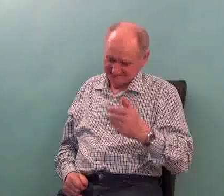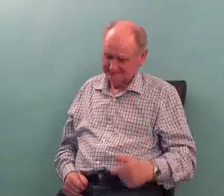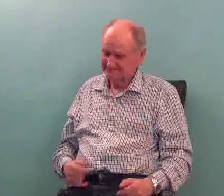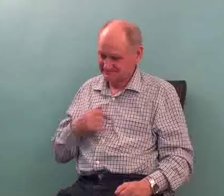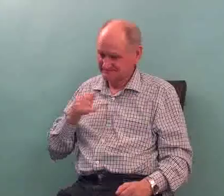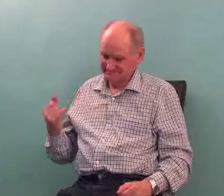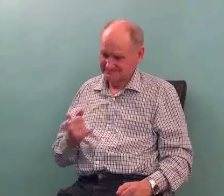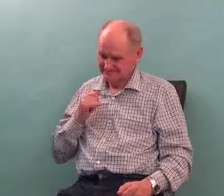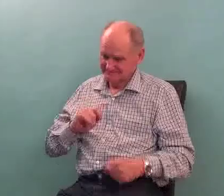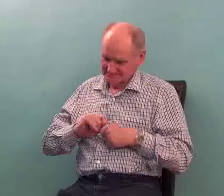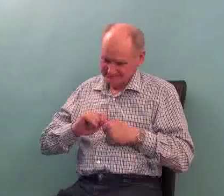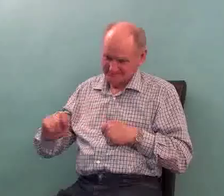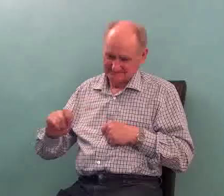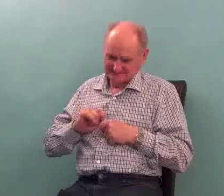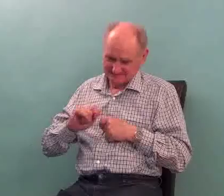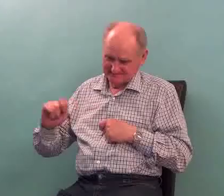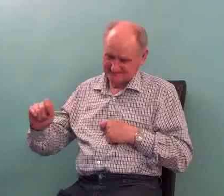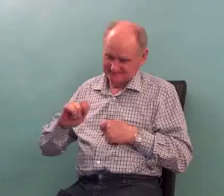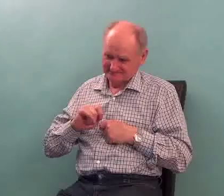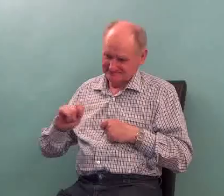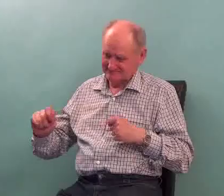Ja zawsze wyjeżdżam.